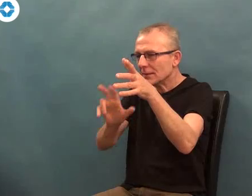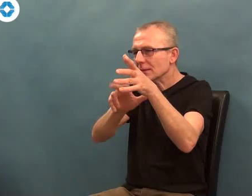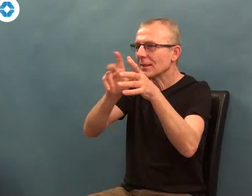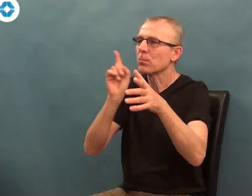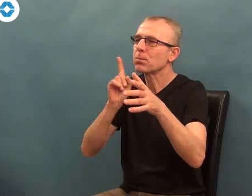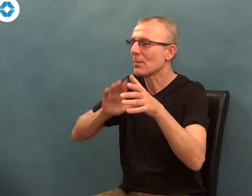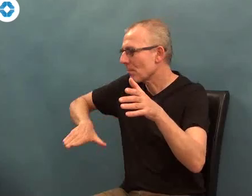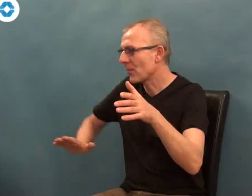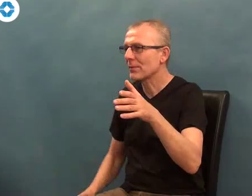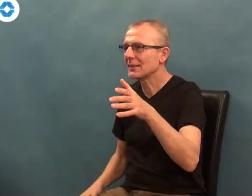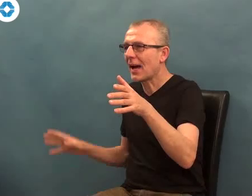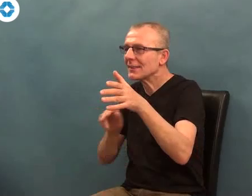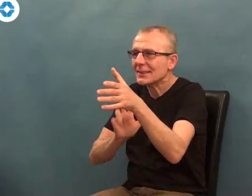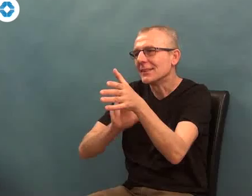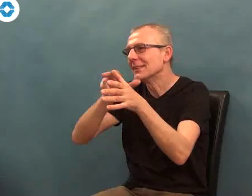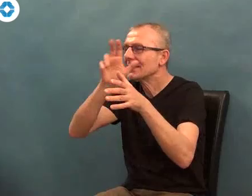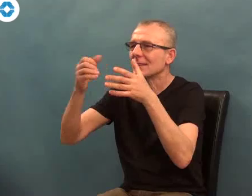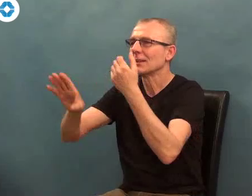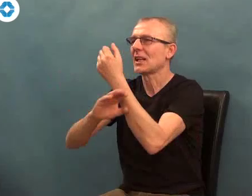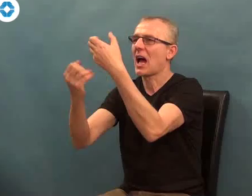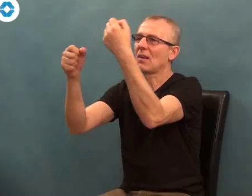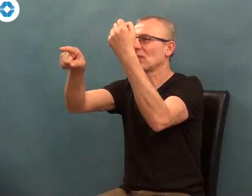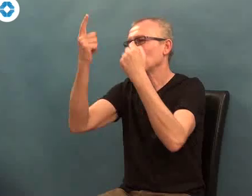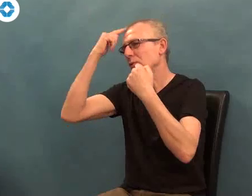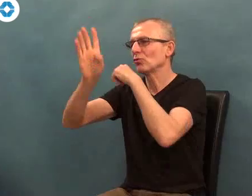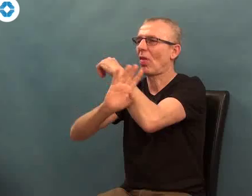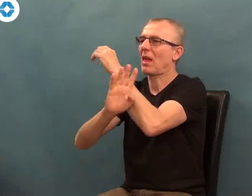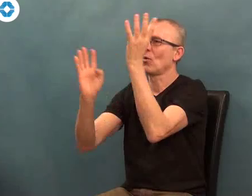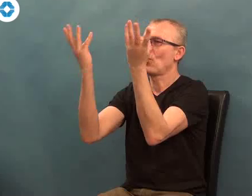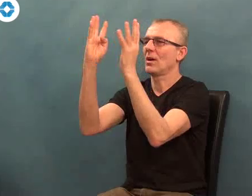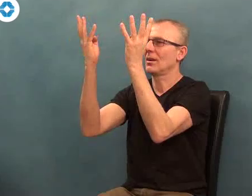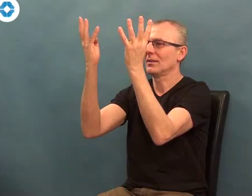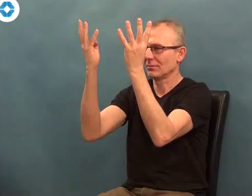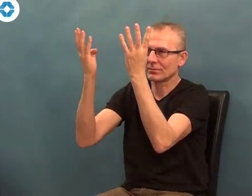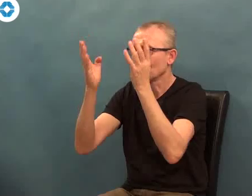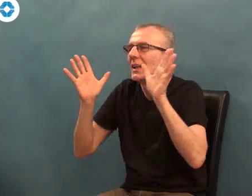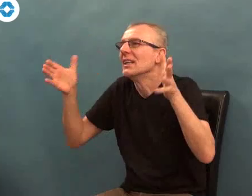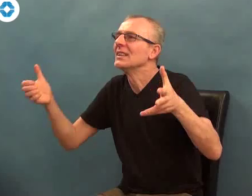Mały chłopiec razem z psem weszli na kamień i myśleli, że chłopiec trzyma się gałęzi drzewa.